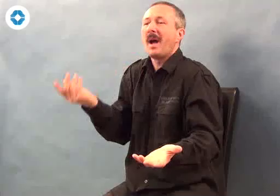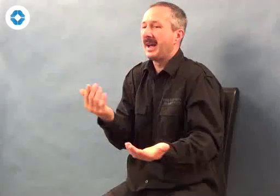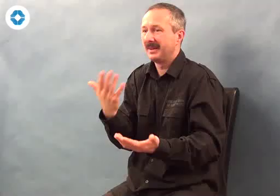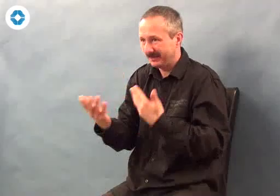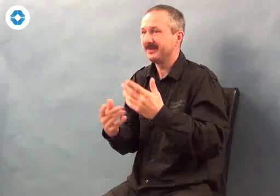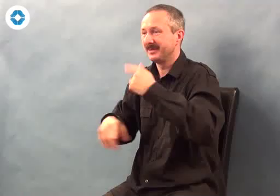W ten sposób zarabia.